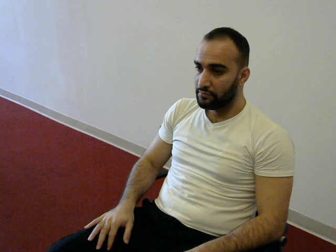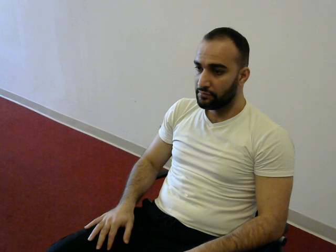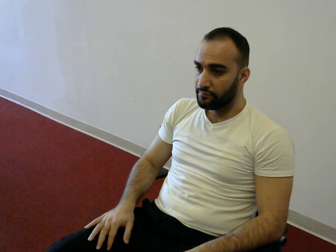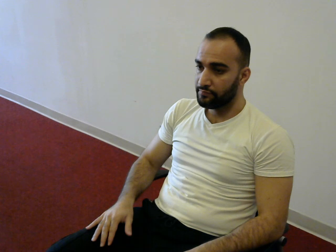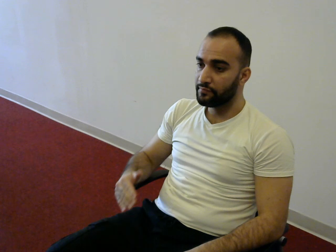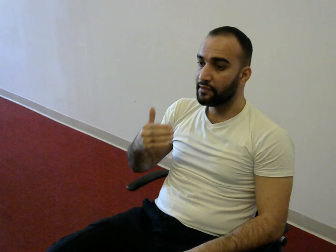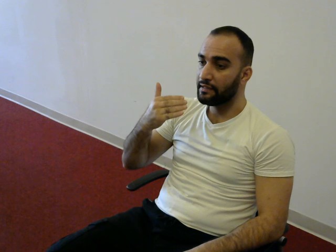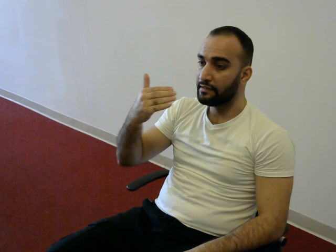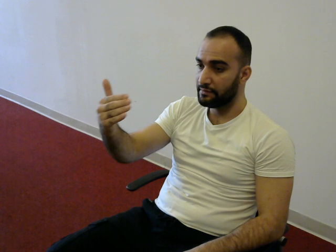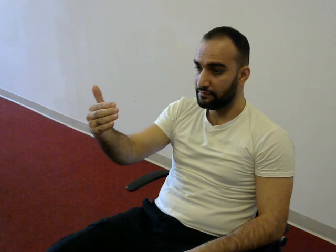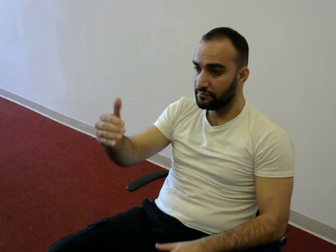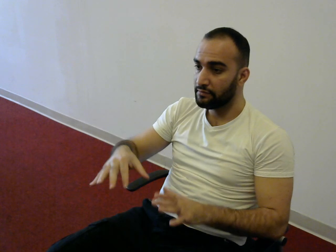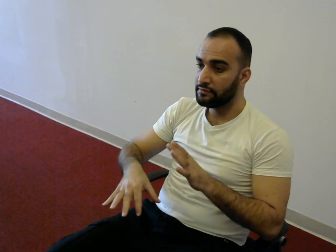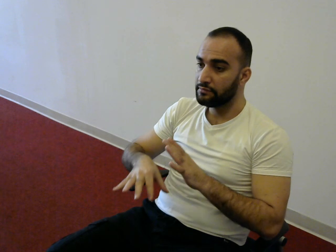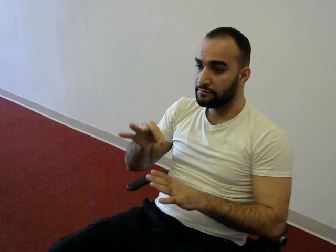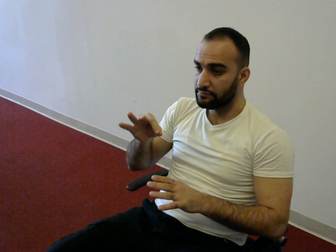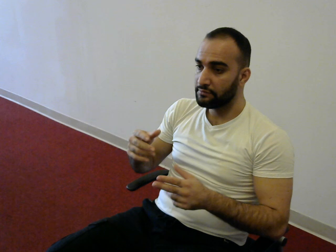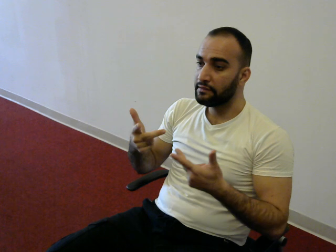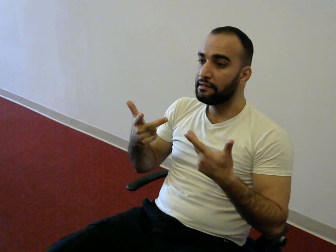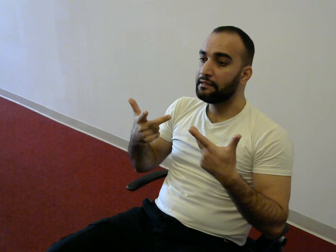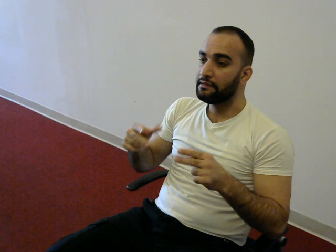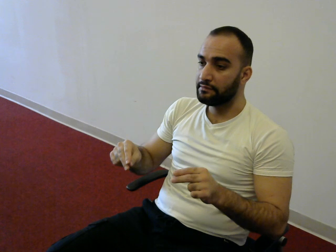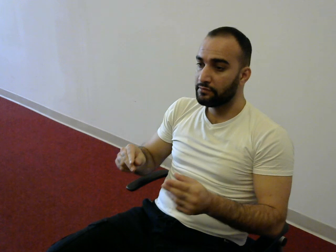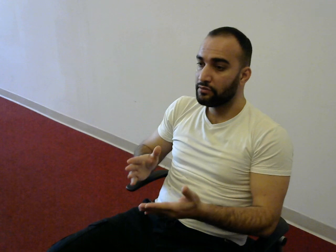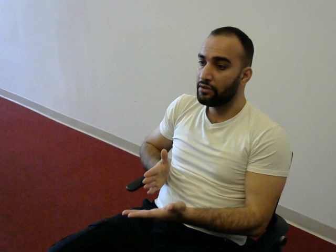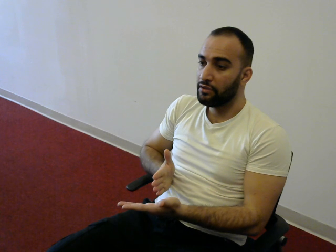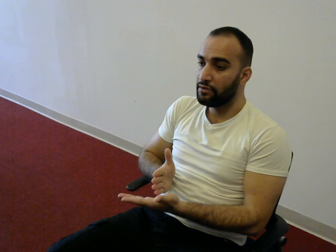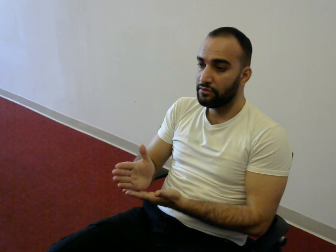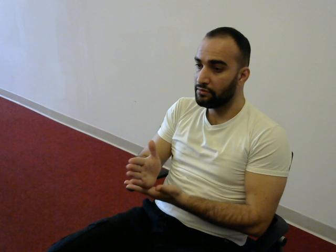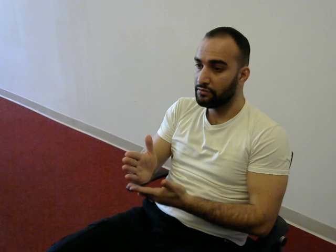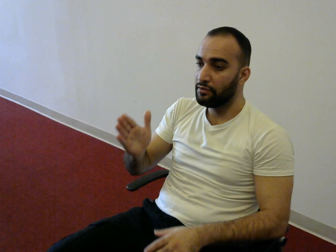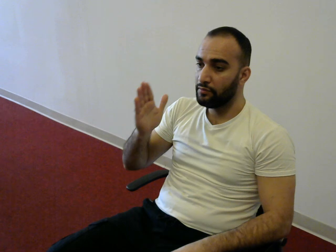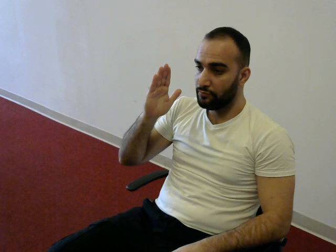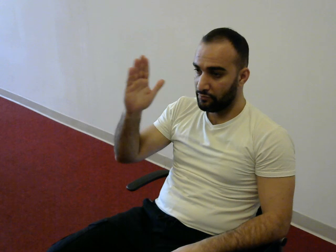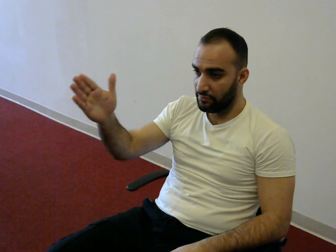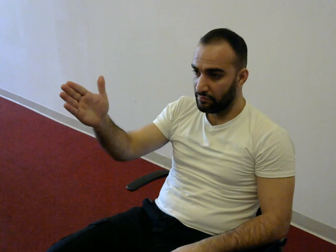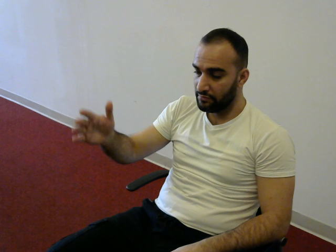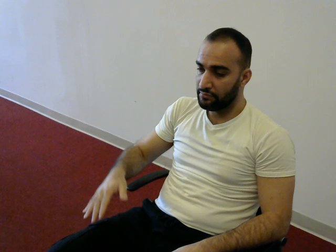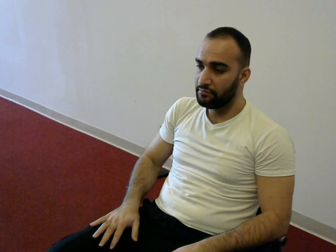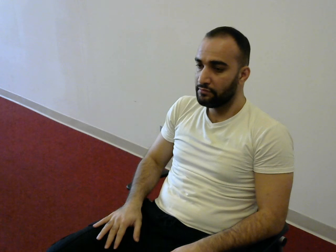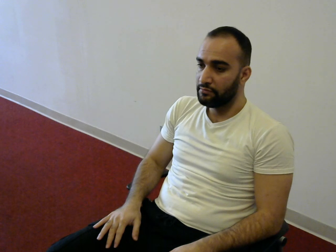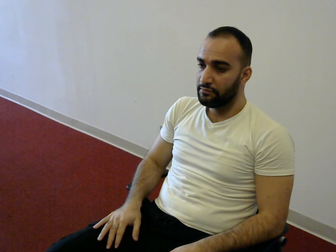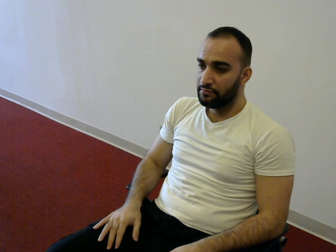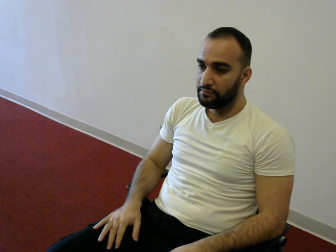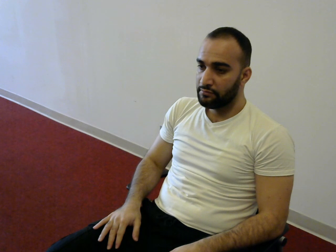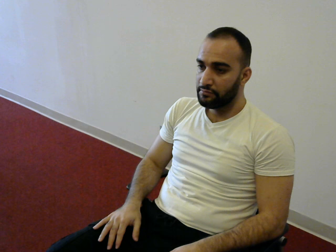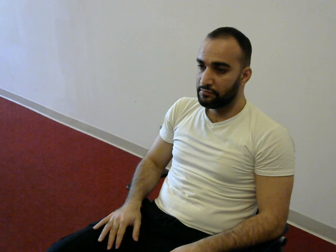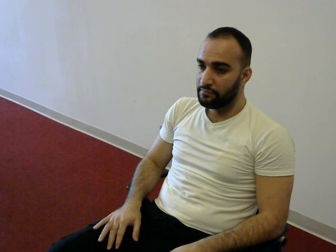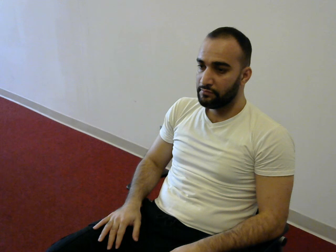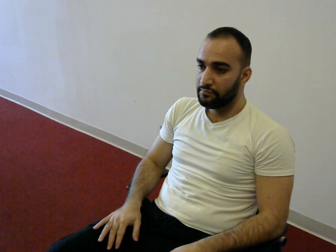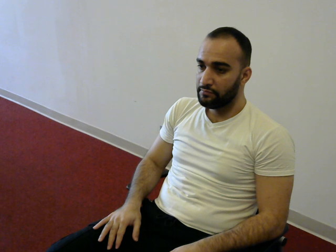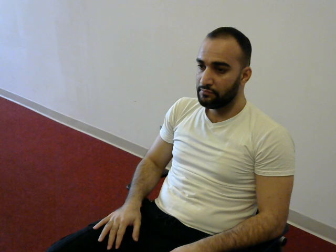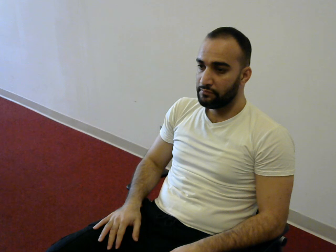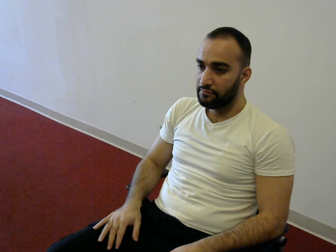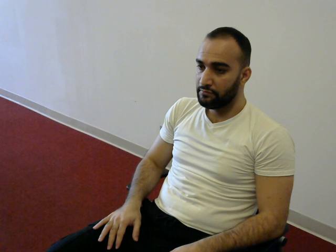Sizin seçiminiz hansı istiqamətdə olacaq?